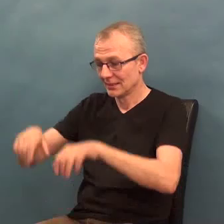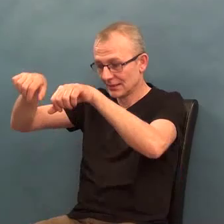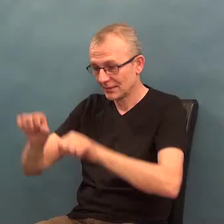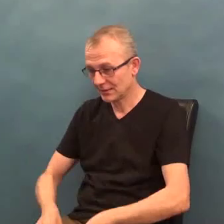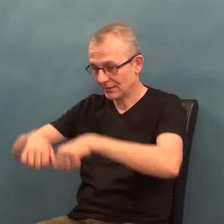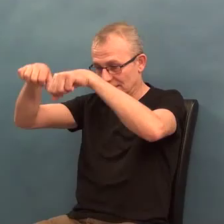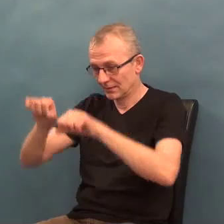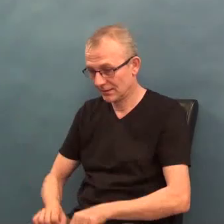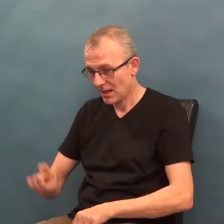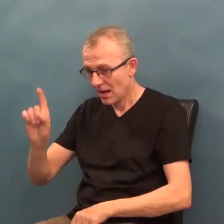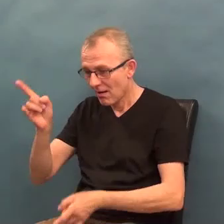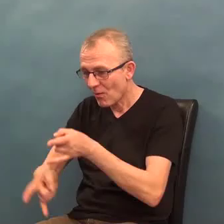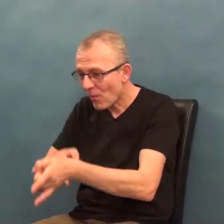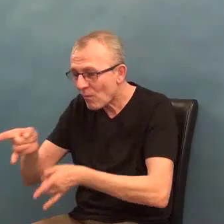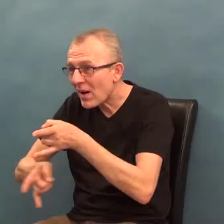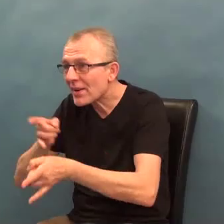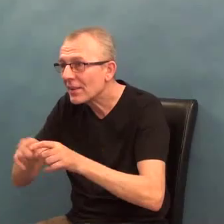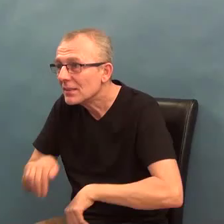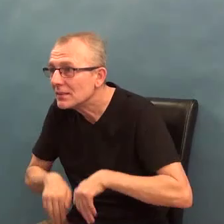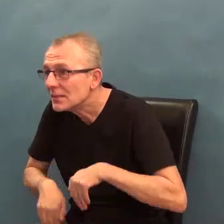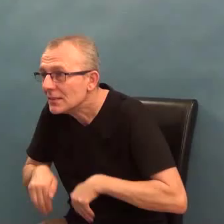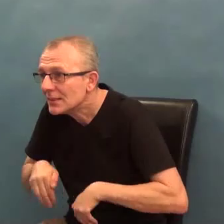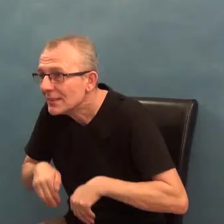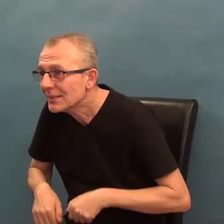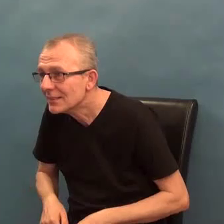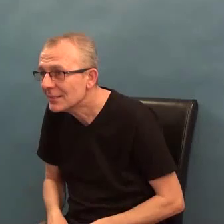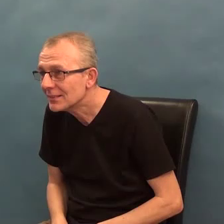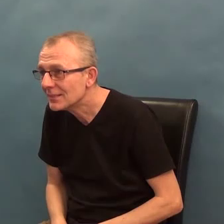Drezyna, a nie, to jest rower.